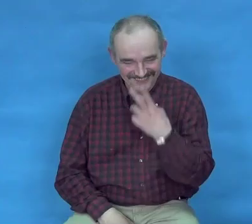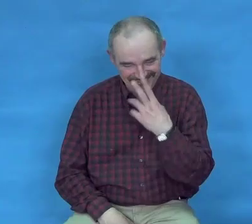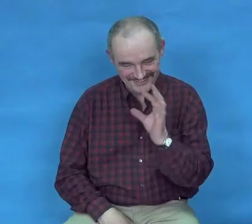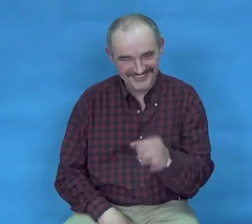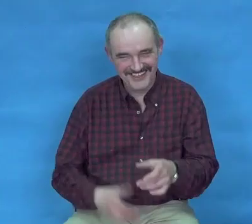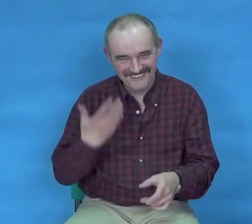Widziałem dobrze.